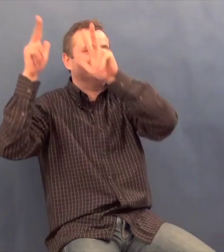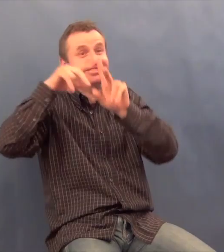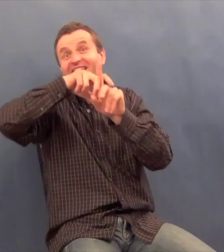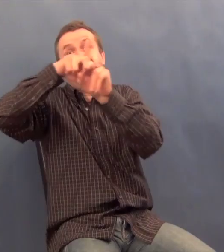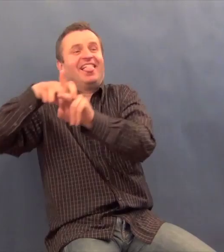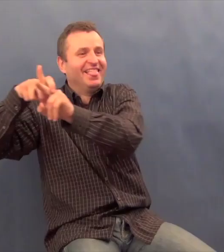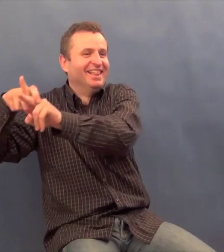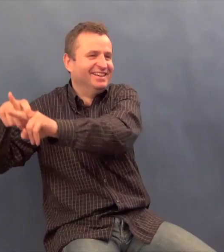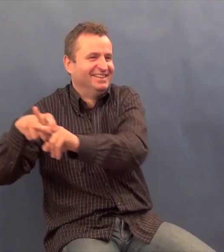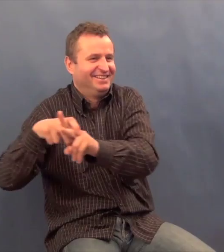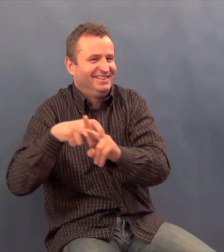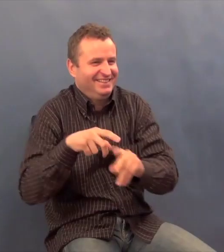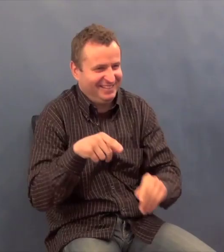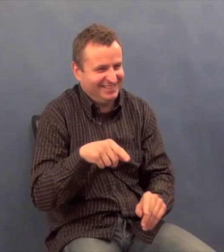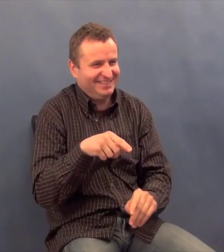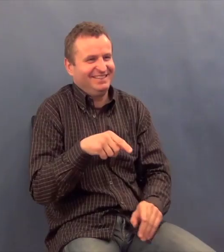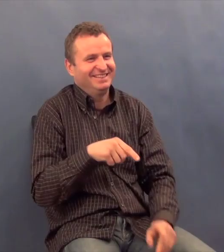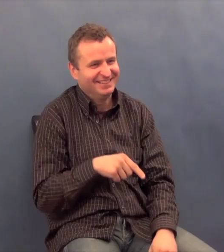Zaskoczony chłopiec siedzi na głowie jelenia, a jeleń ucieka!